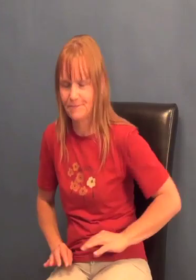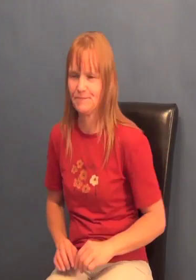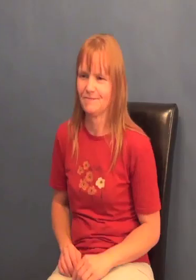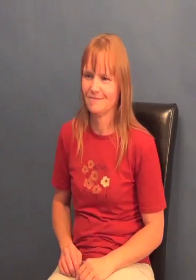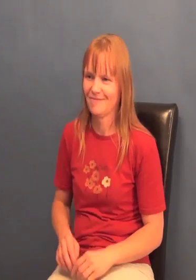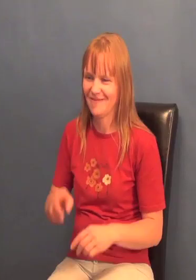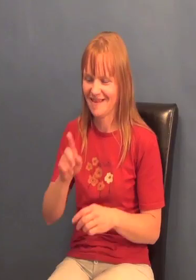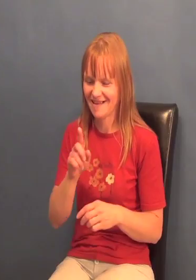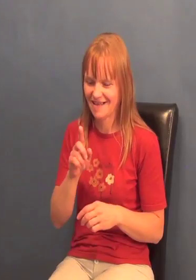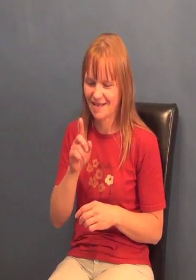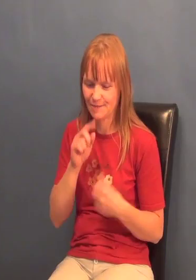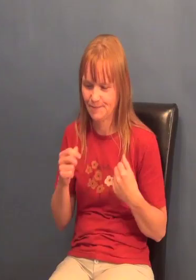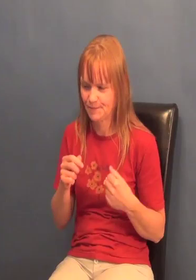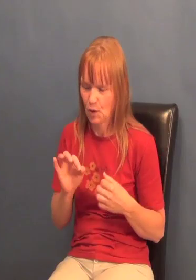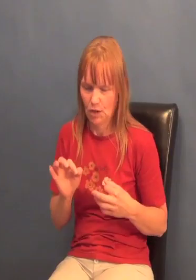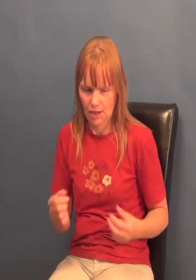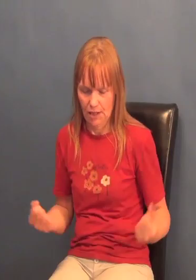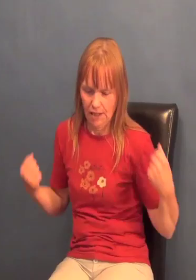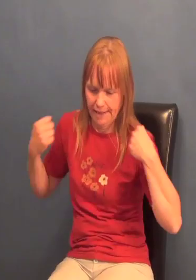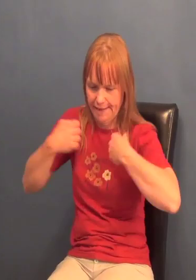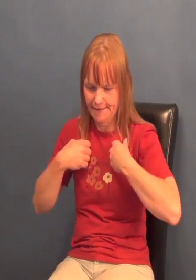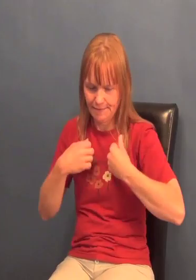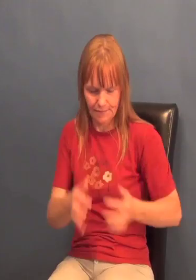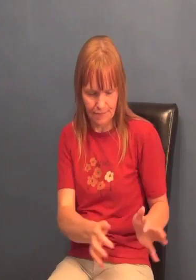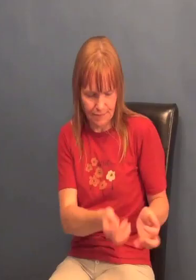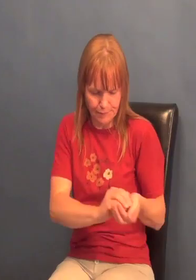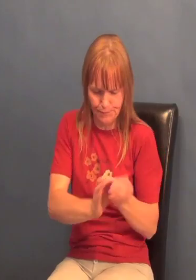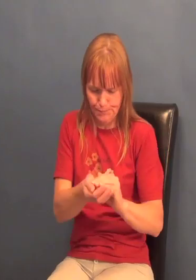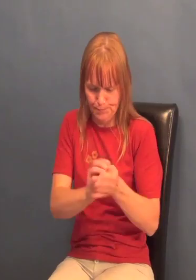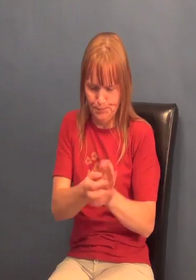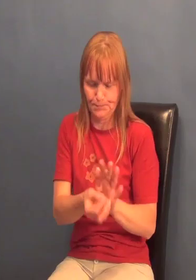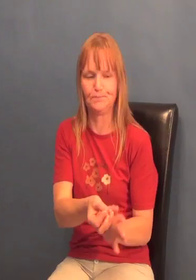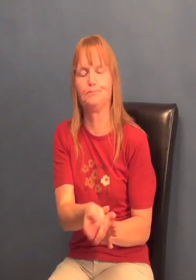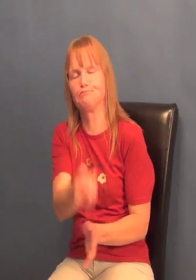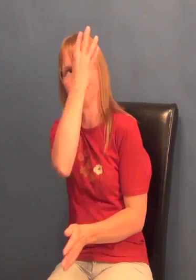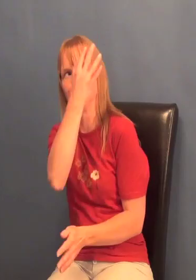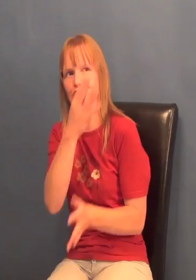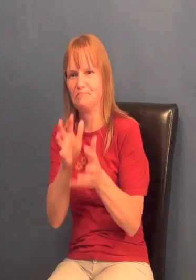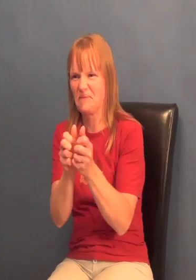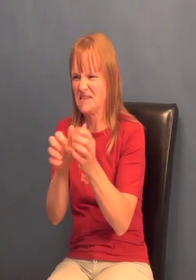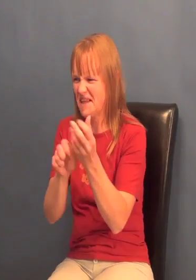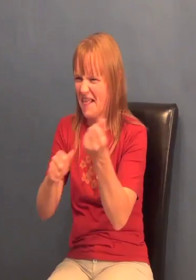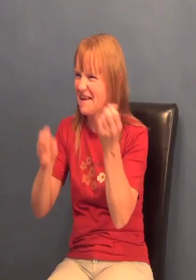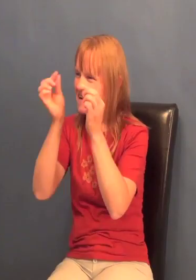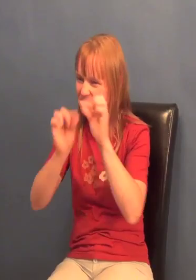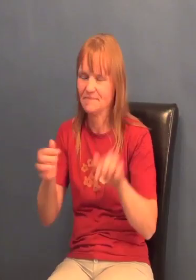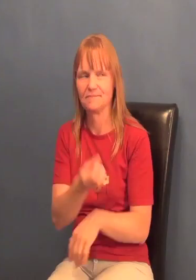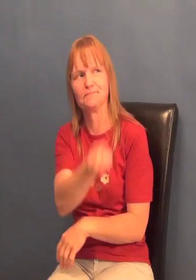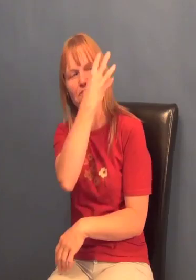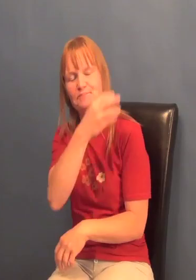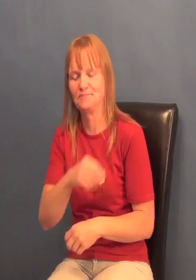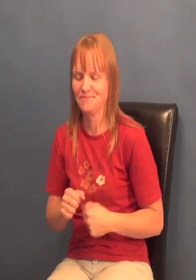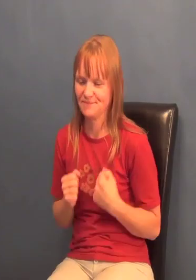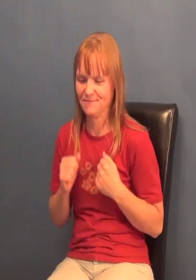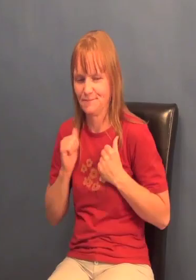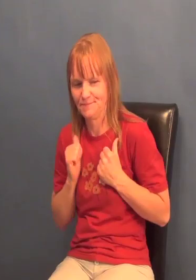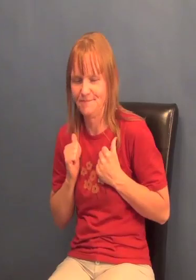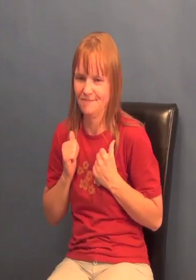Mężczyzna zakłada taki rodzaj plecaka, do którego coś wrzuca.